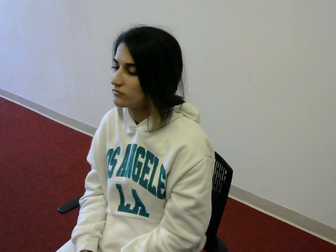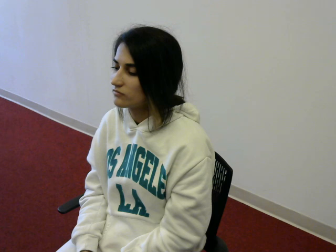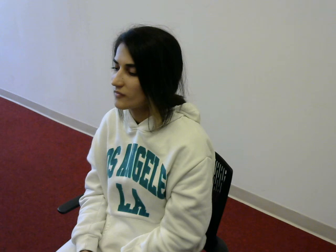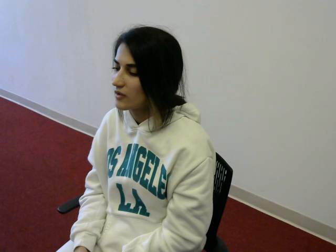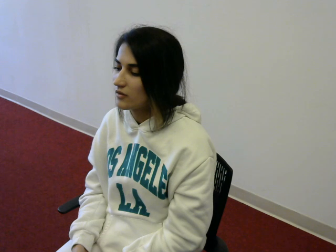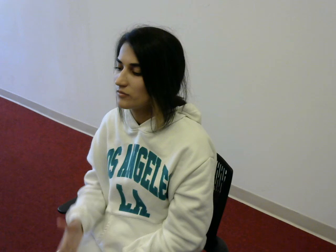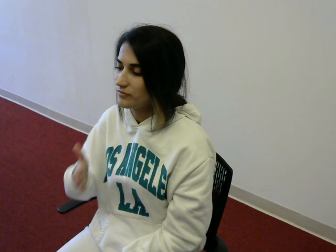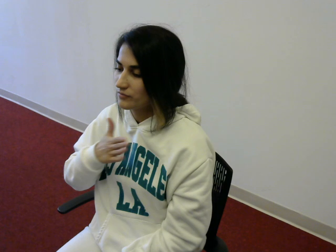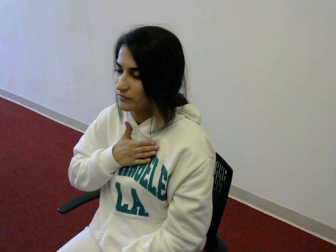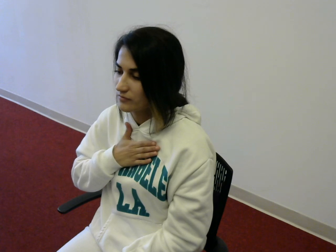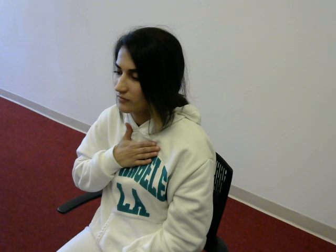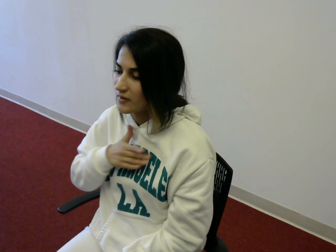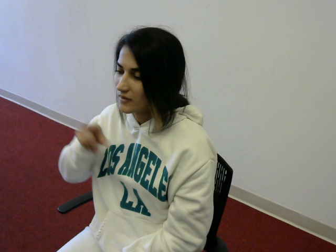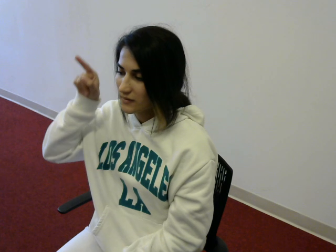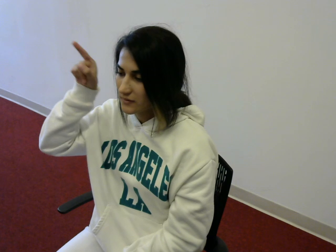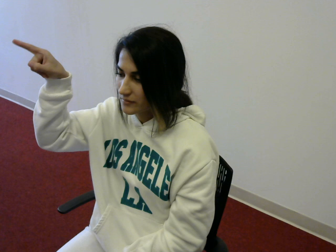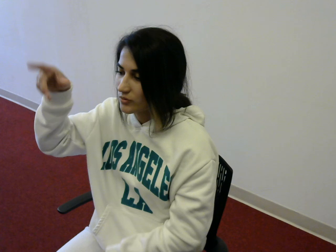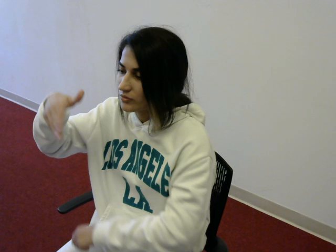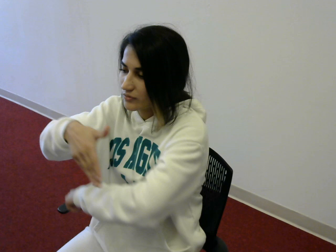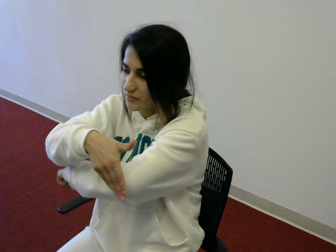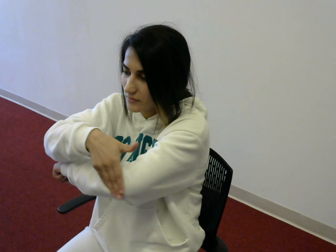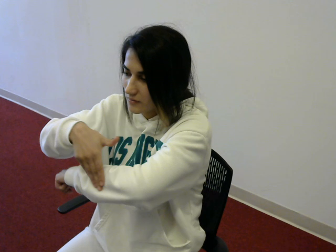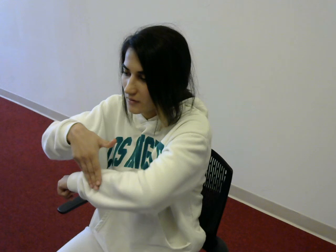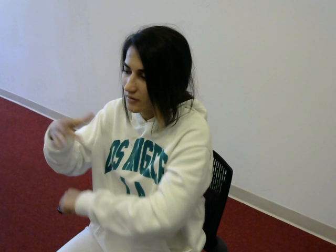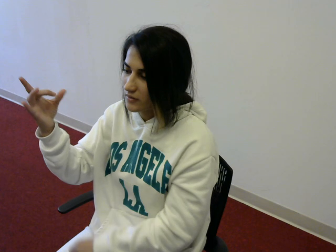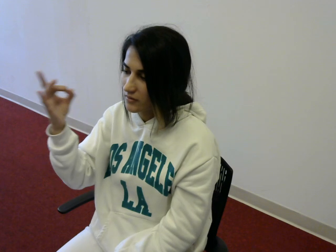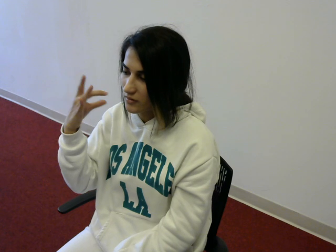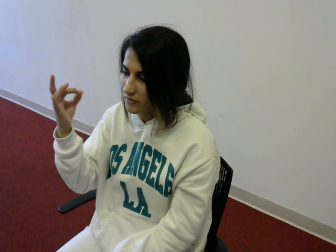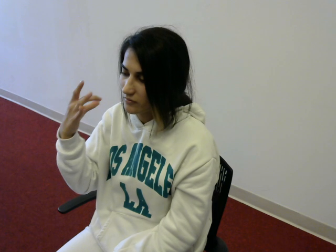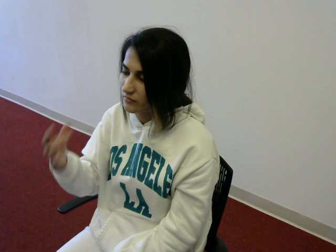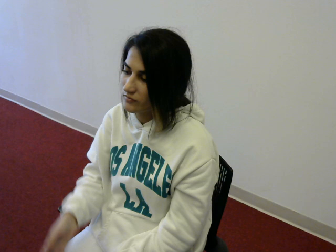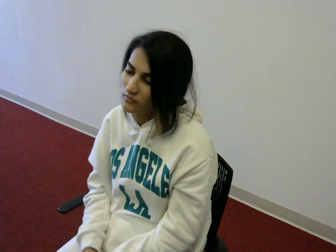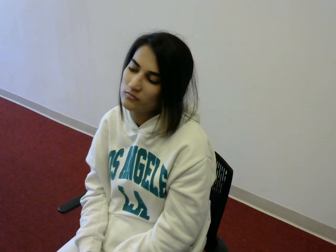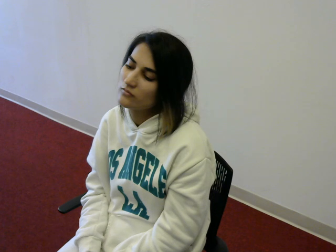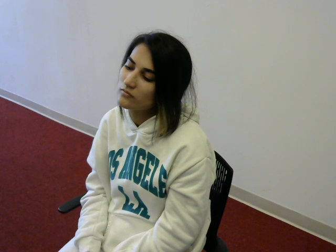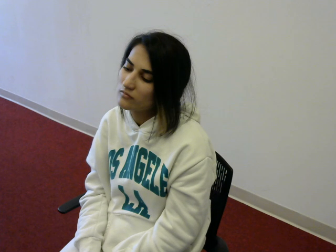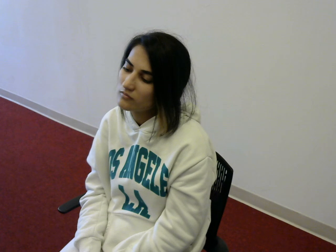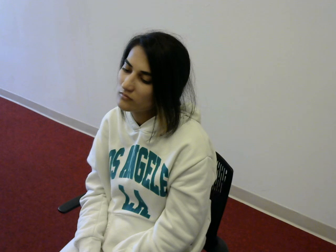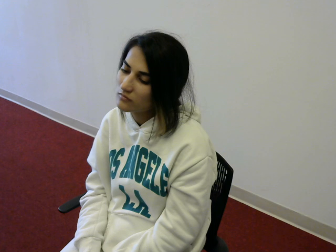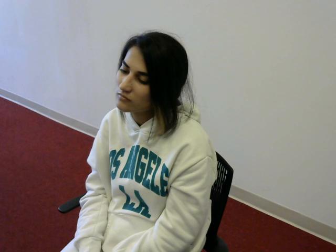Mənə oranın ünvanını deyin